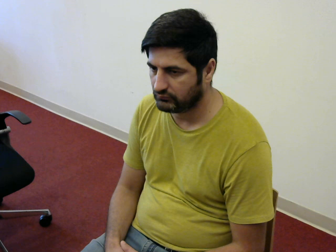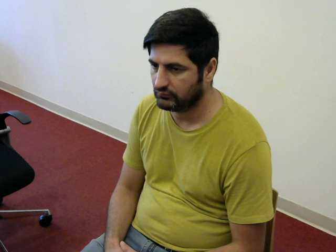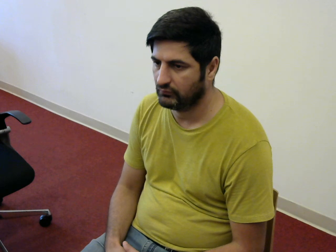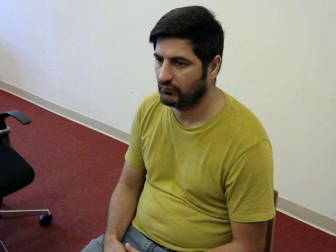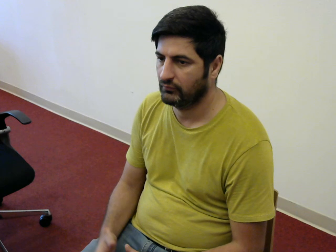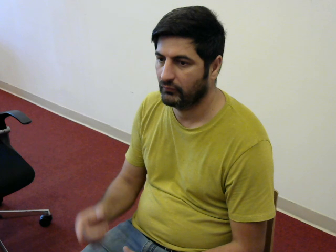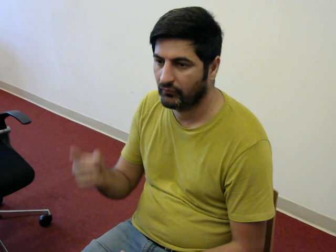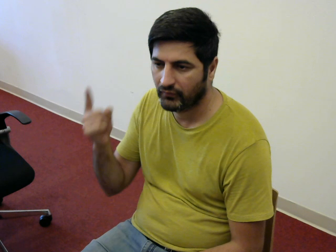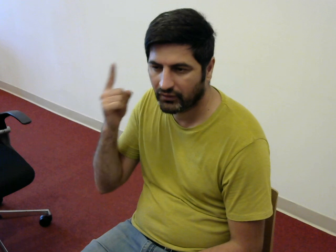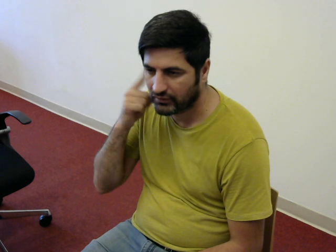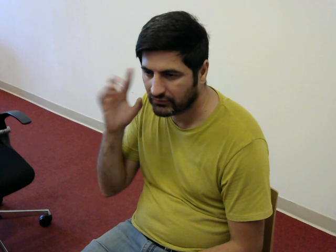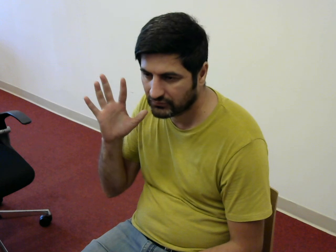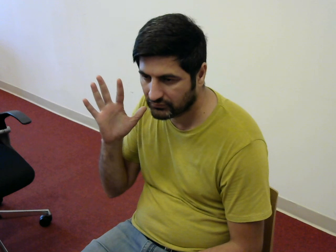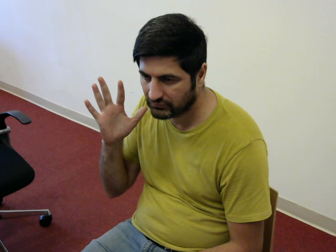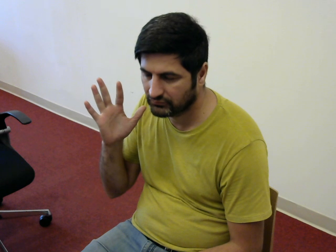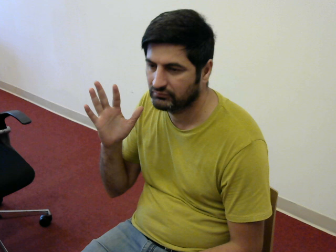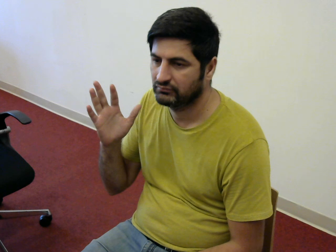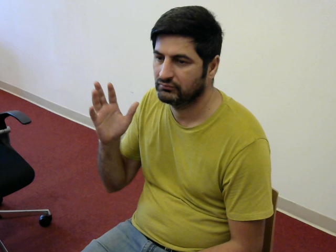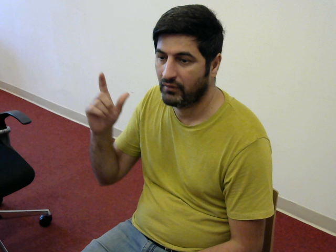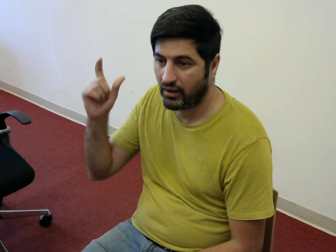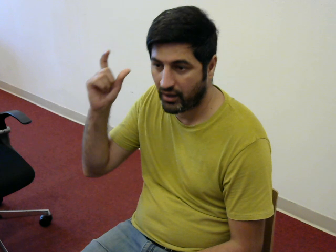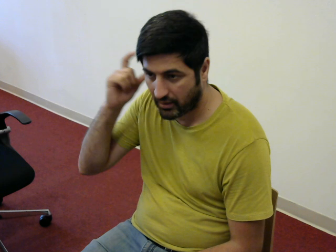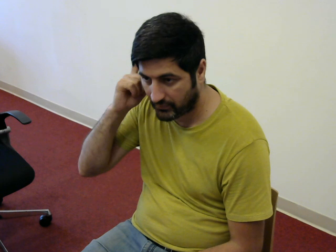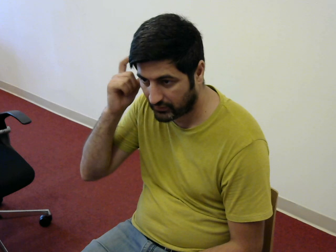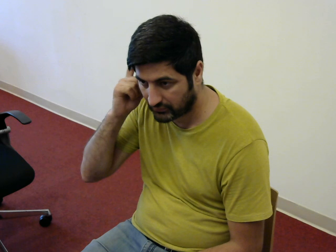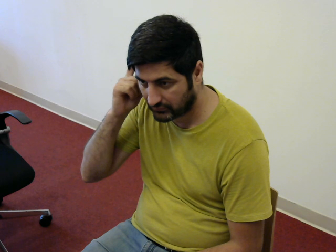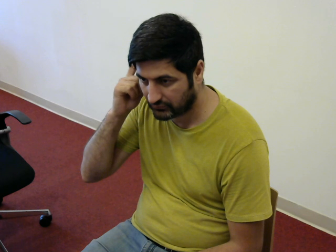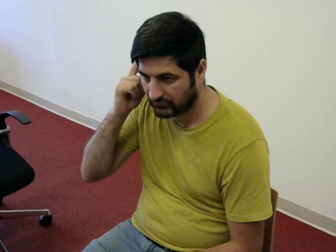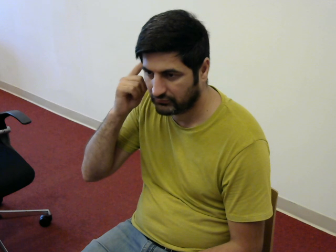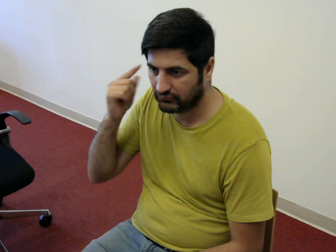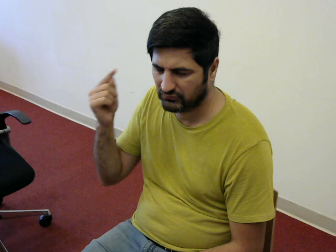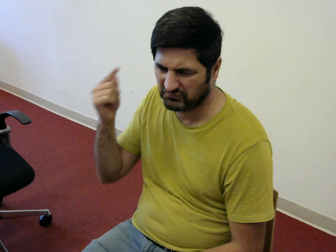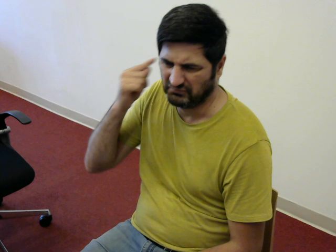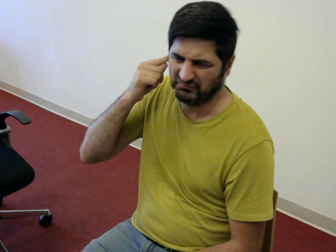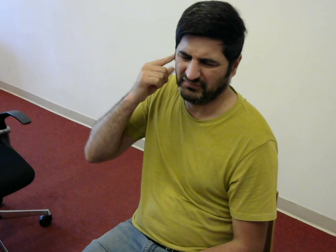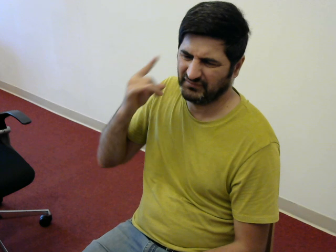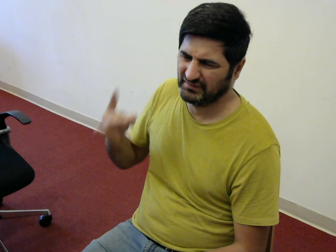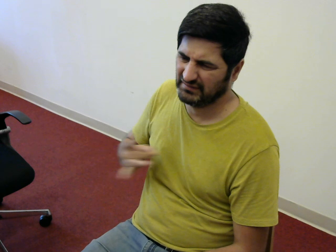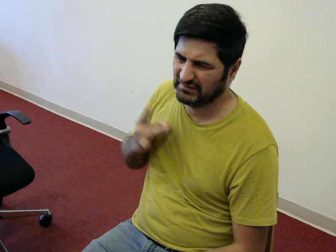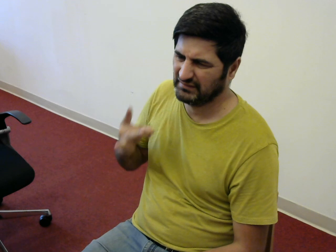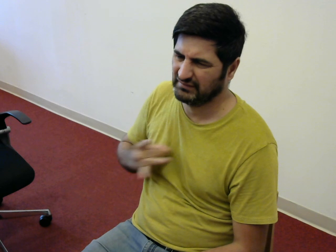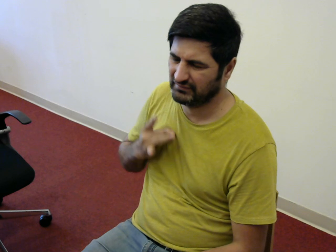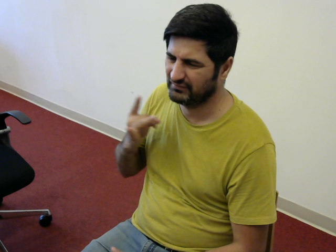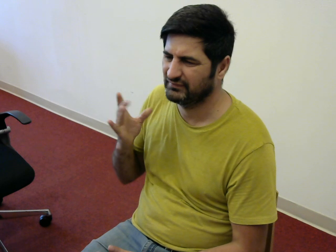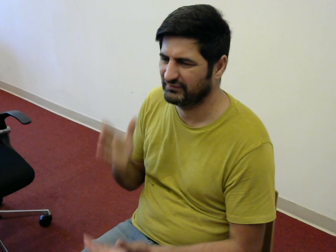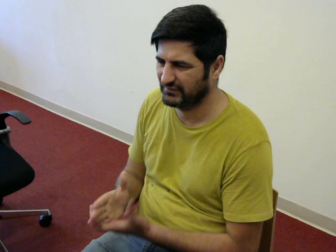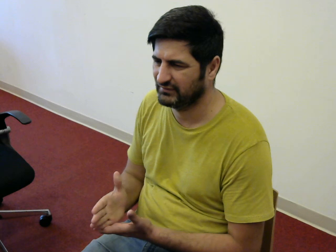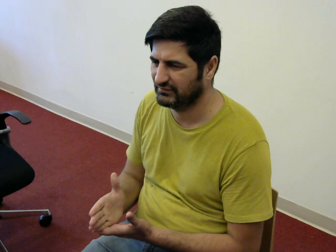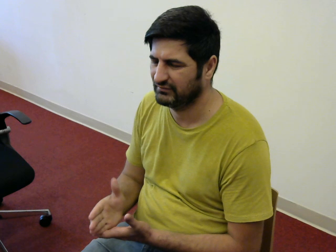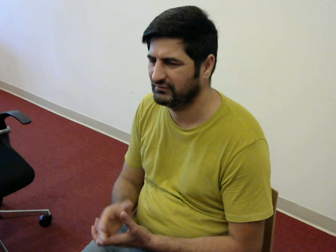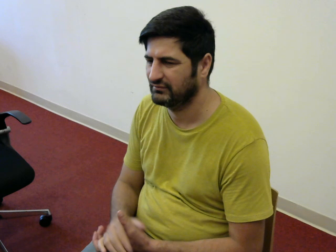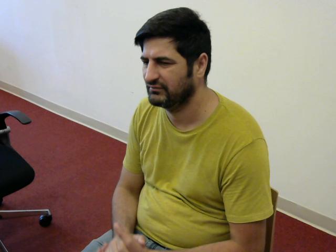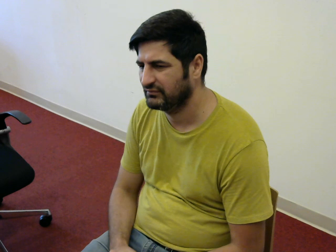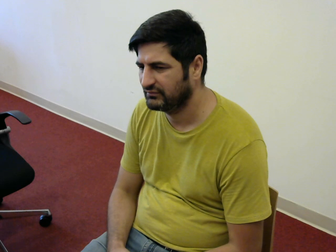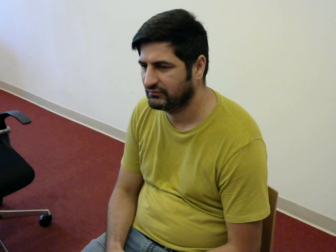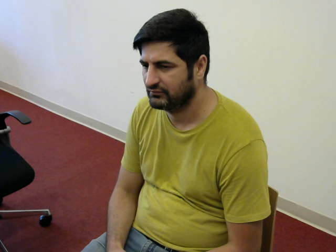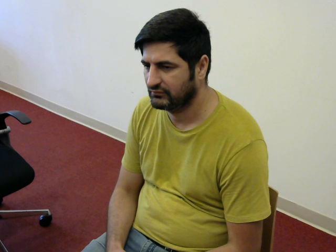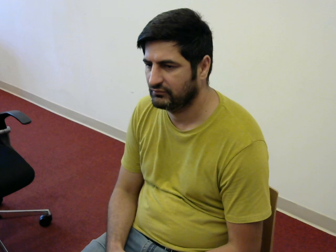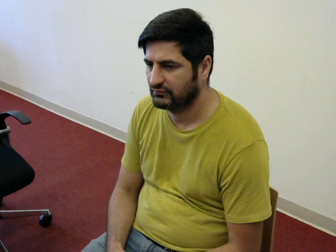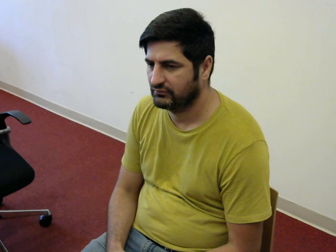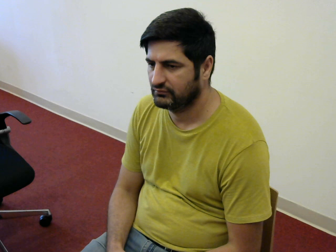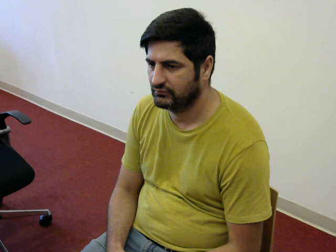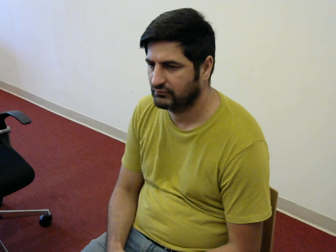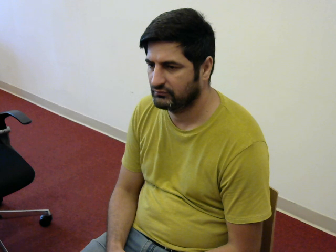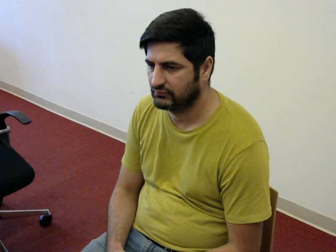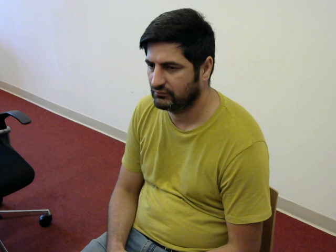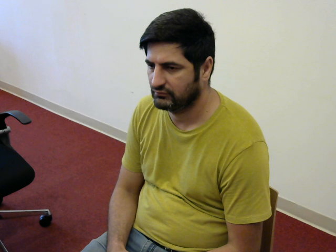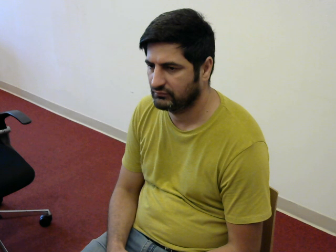Eşitmə aparatımın nasazlığı var